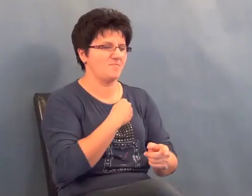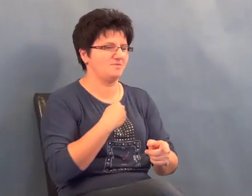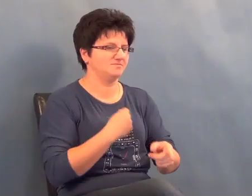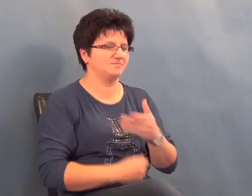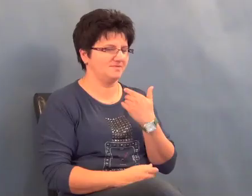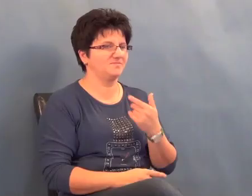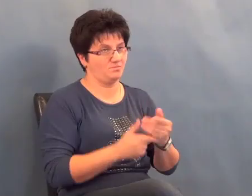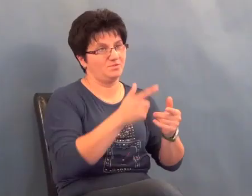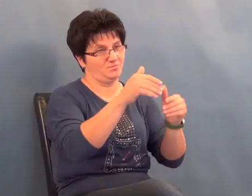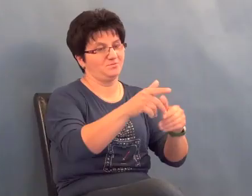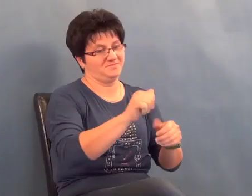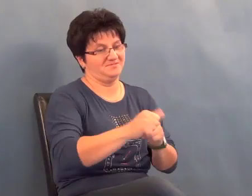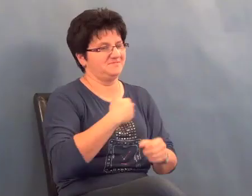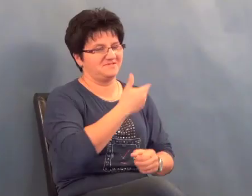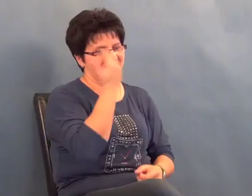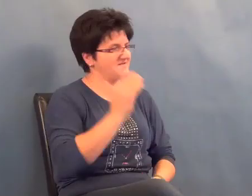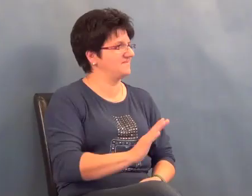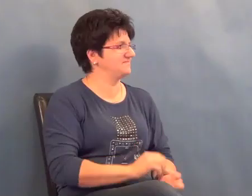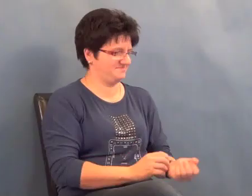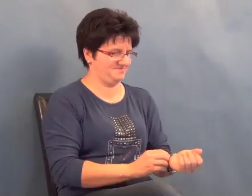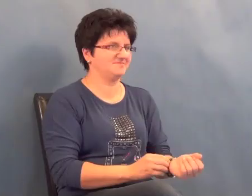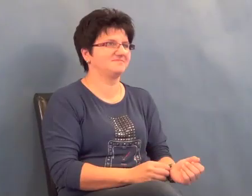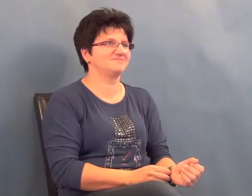W Polsce tego nie ma, może u ciebie jest, ale tak to nie ma.